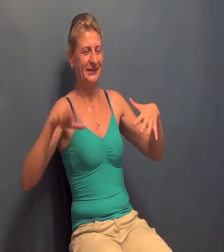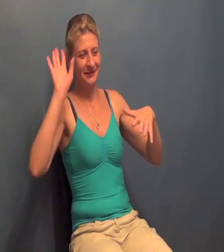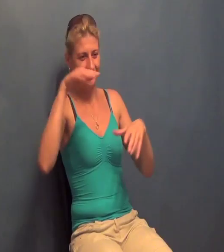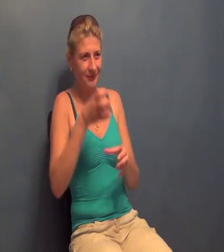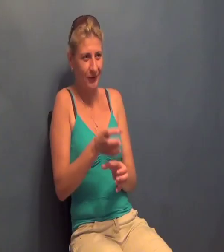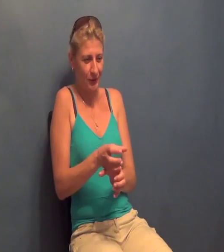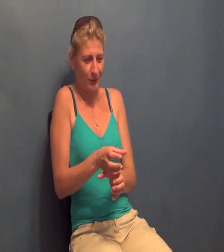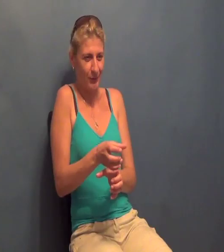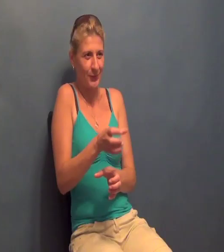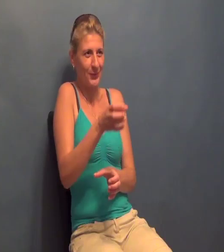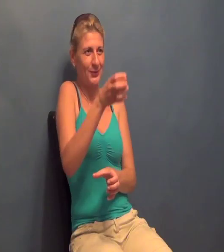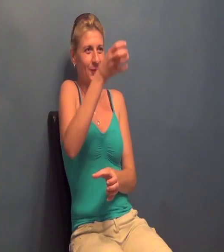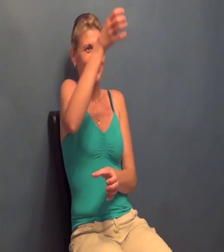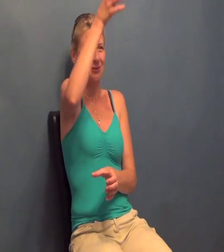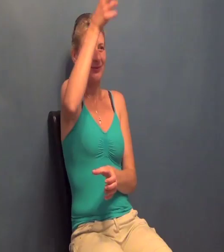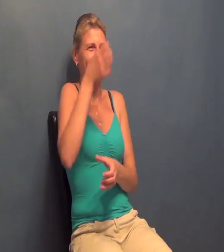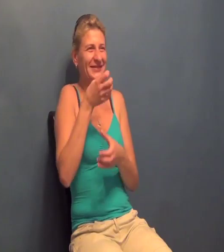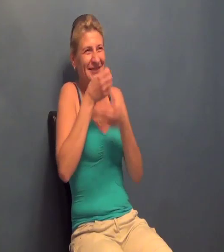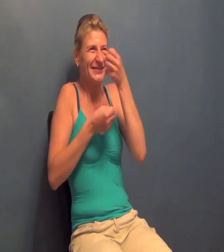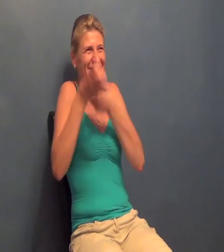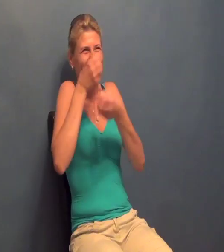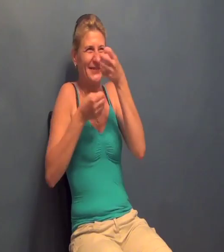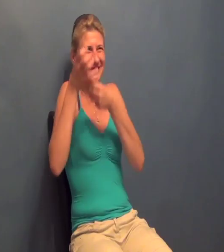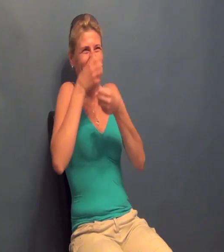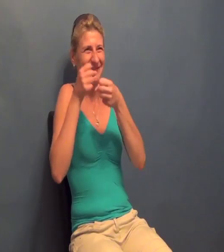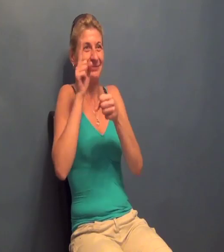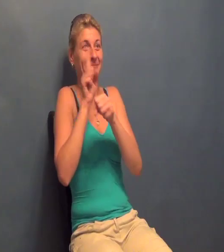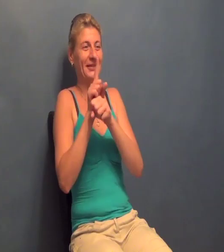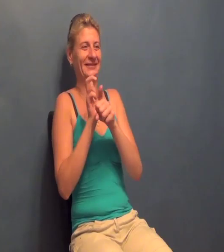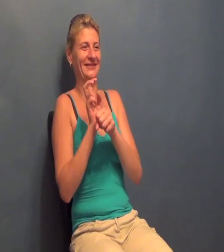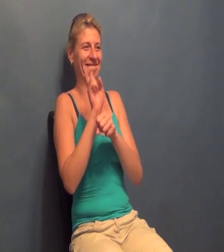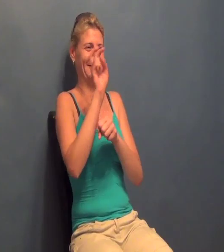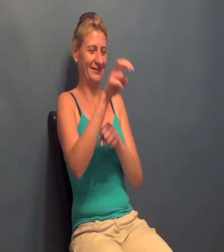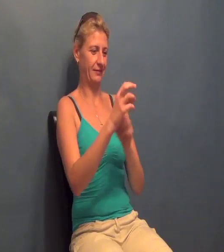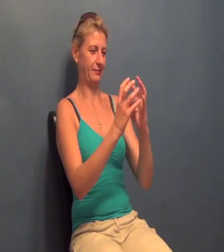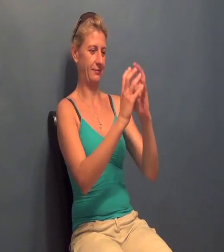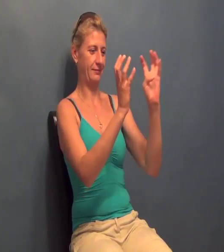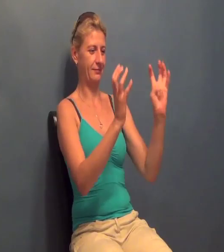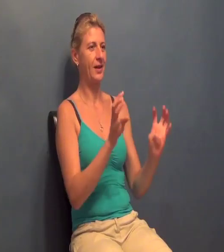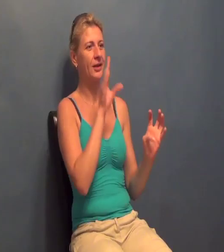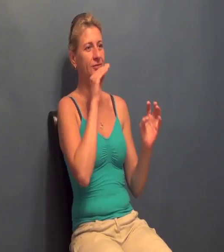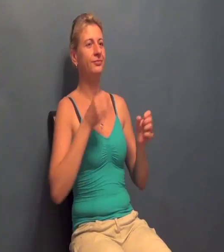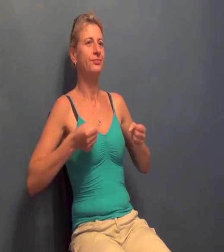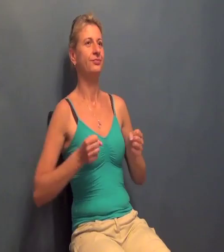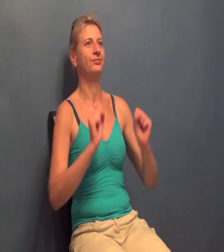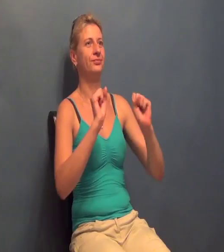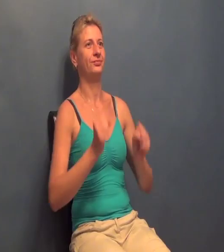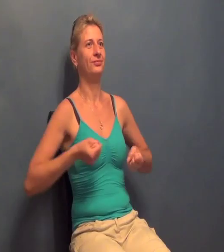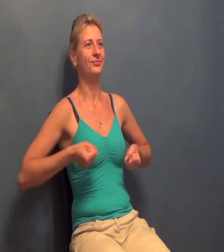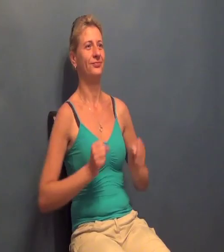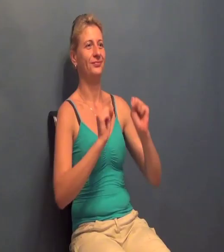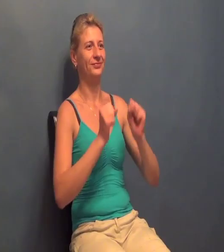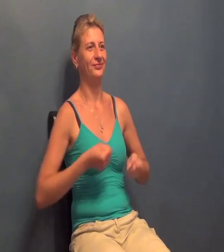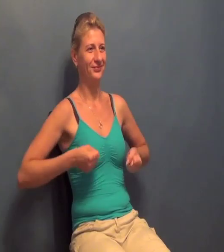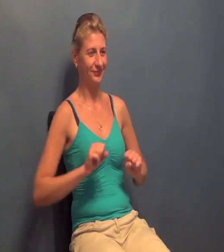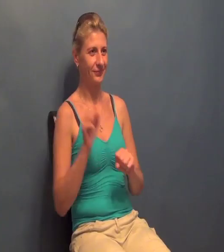Decyduje się, żeby wejść na górę po rynnie, wchodzi, udaje mu się tam wejść, obok jest klatka, w której kaczka buja się na huśtawce.